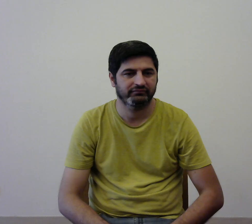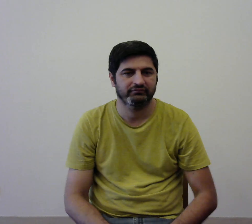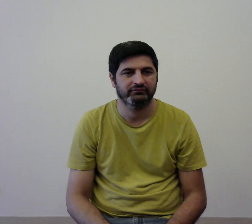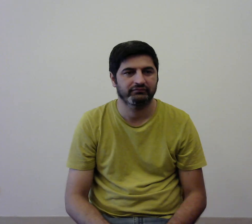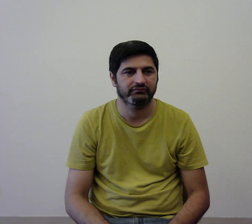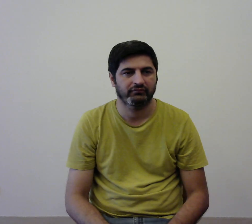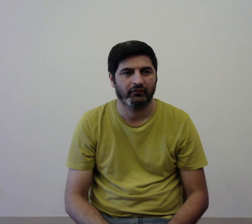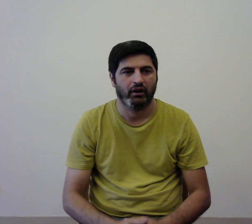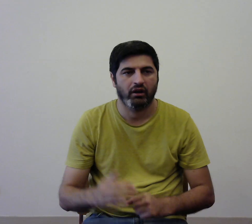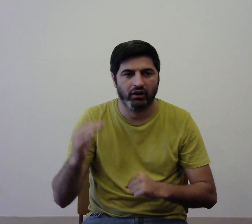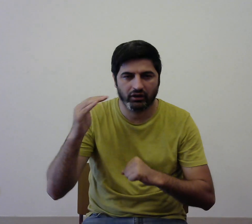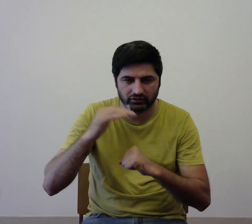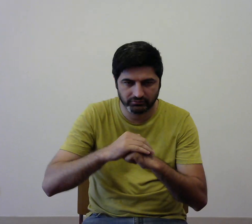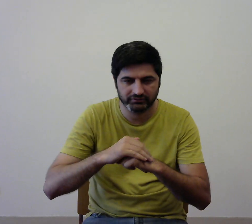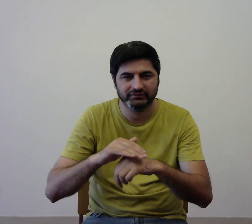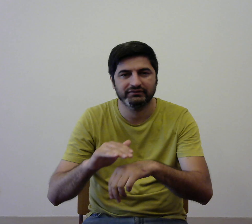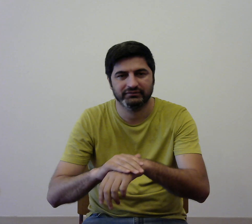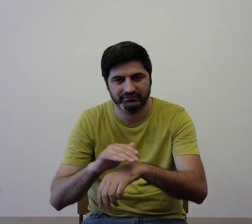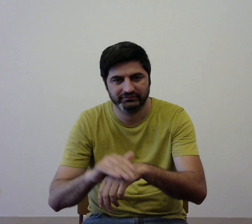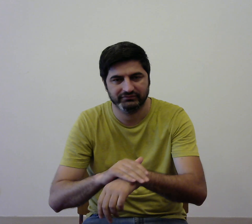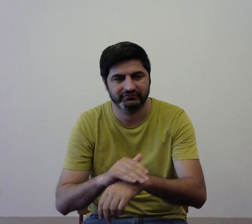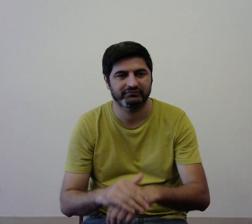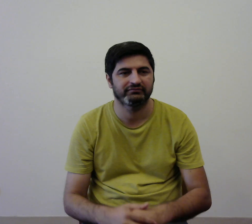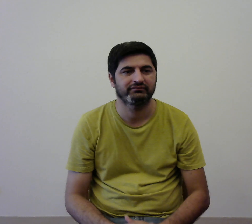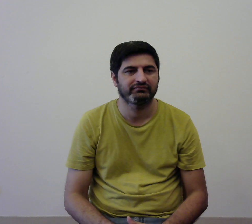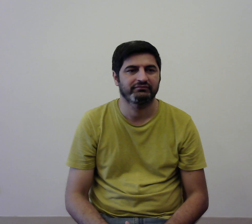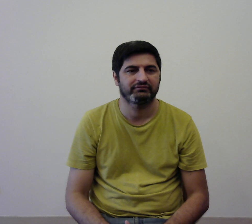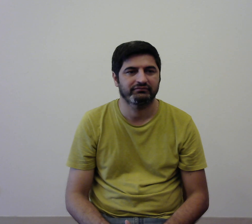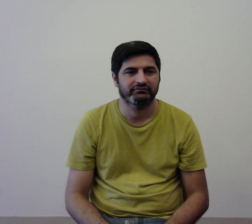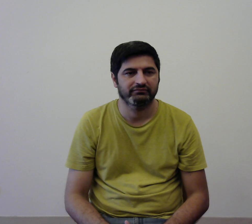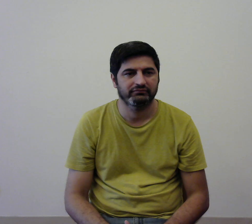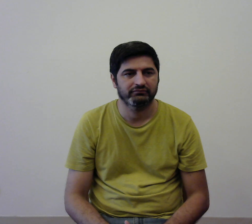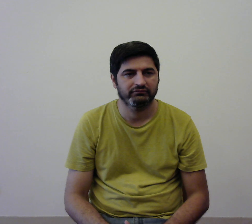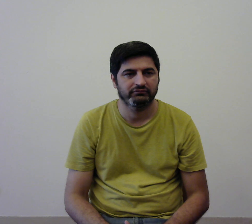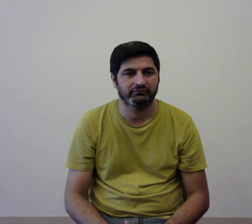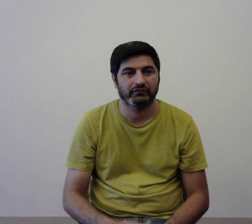Axşamınız xeyir